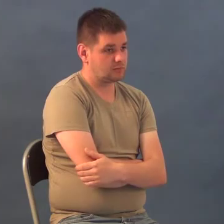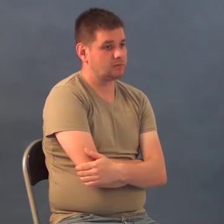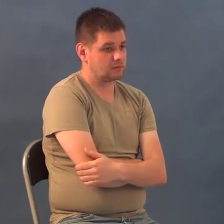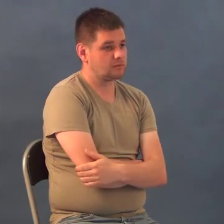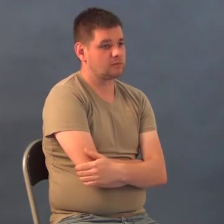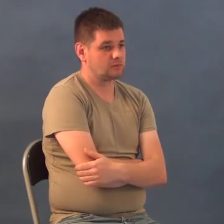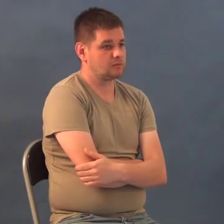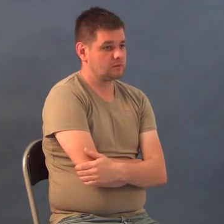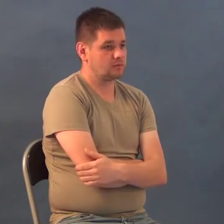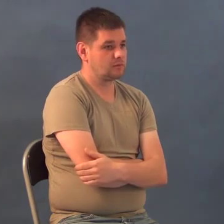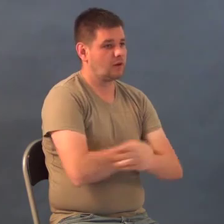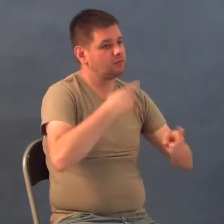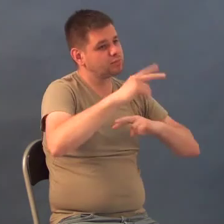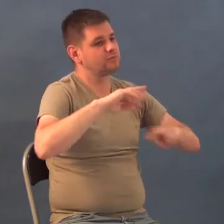Piątek.